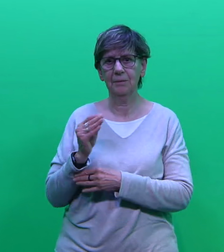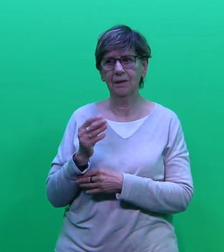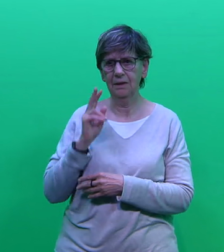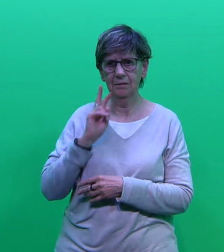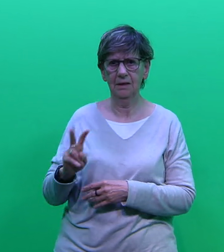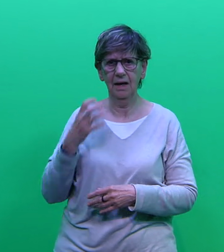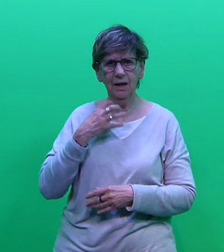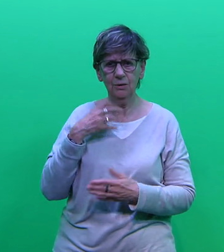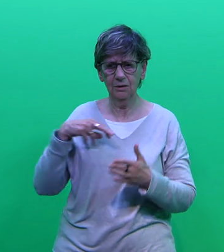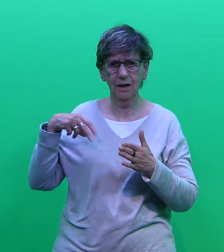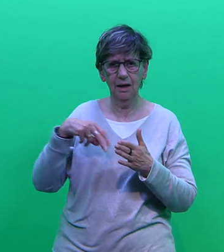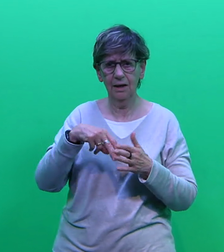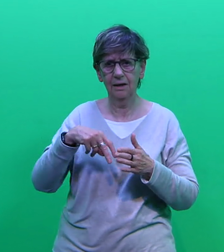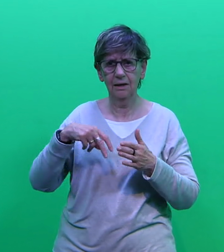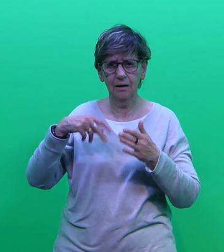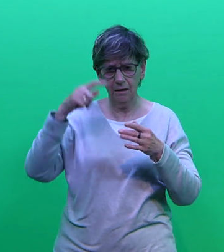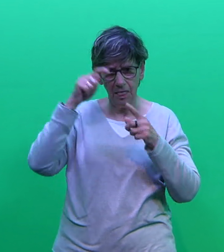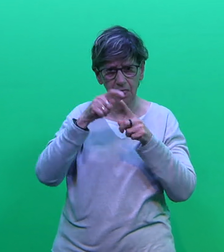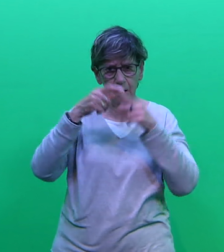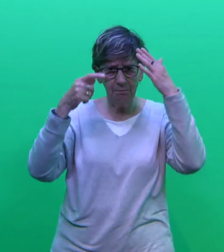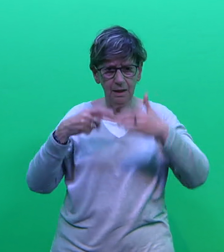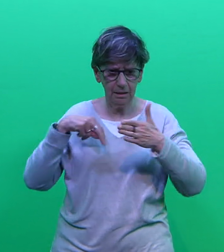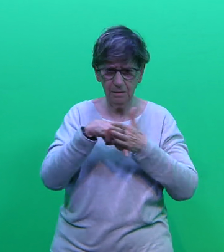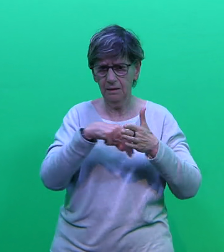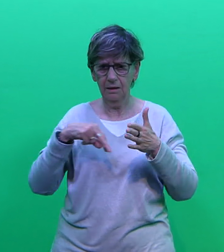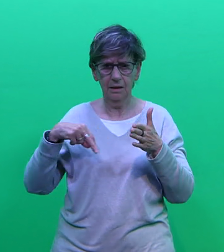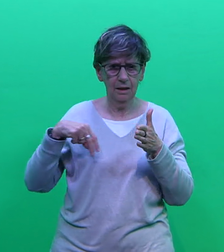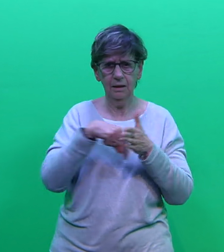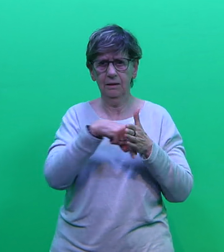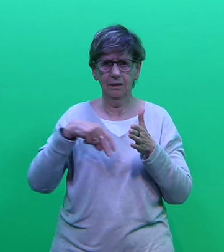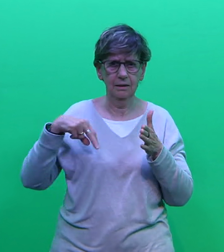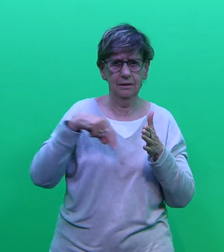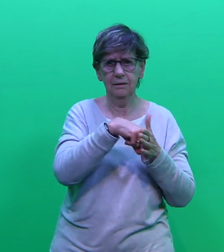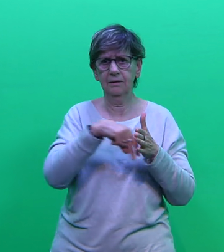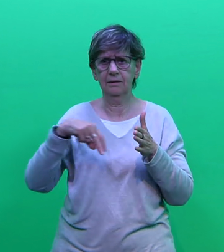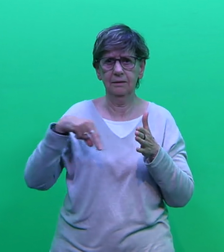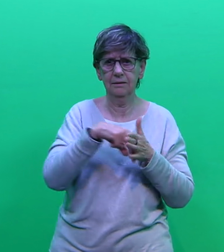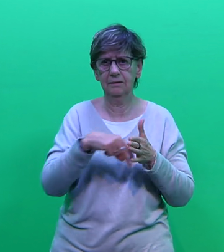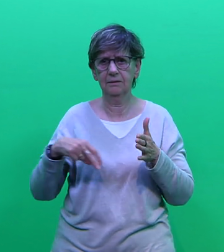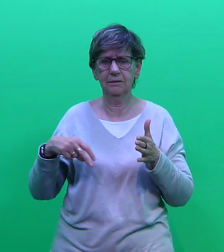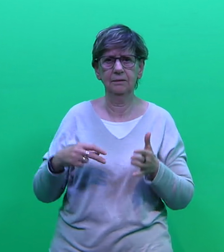Veig que el nadó es comporta d'una manera estranya, té una obsessió amb la paret, camina cap a la paret i xoca repetidament.